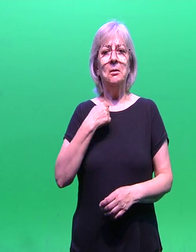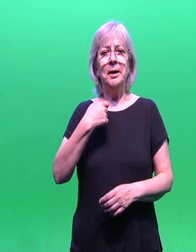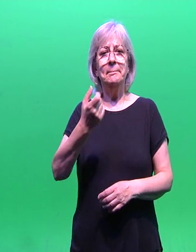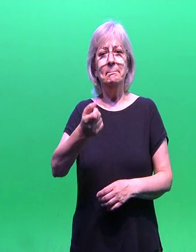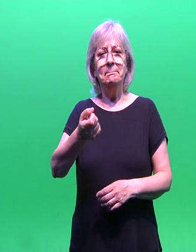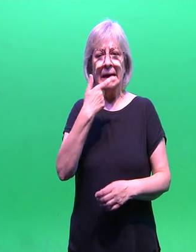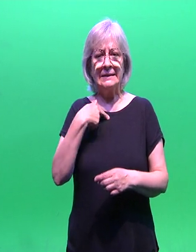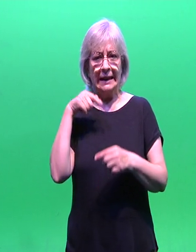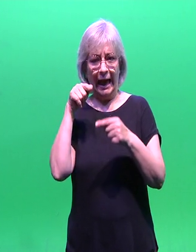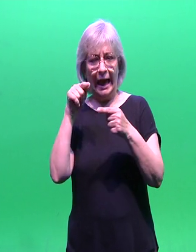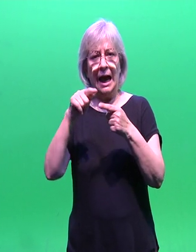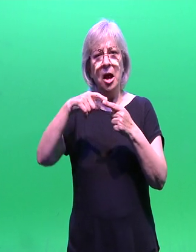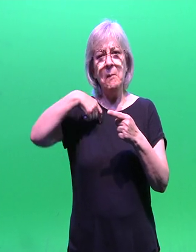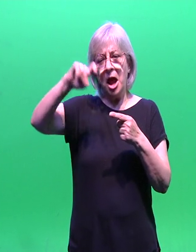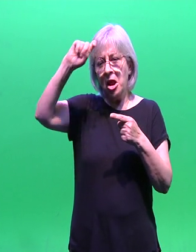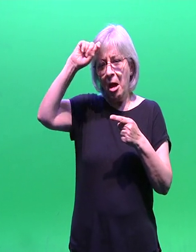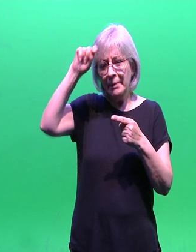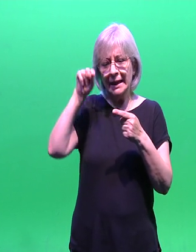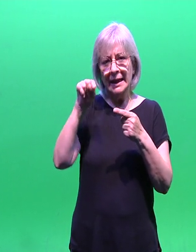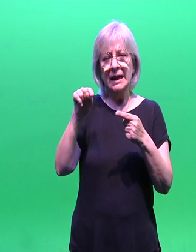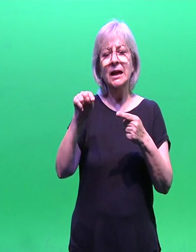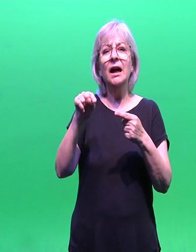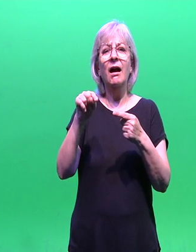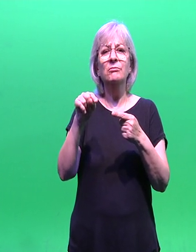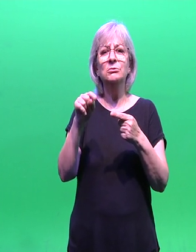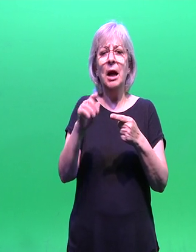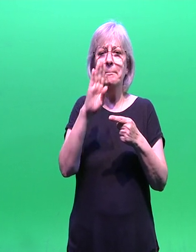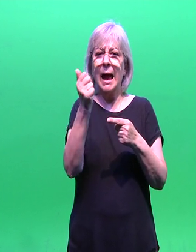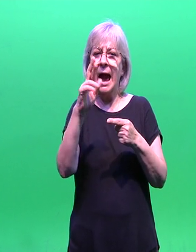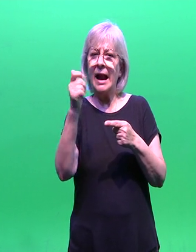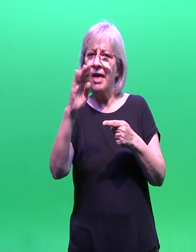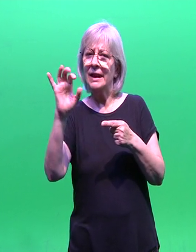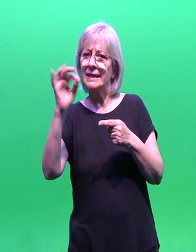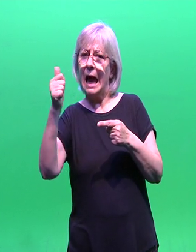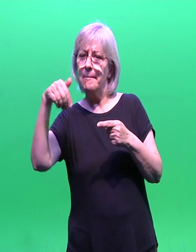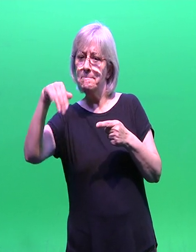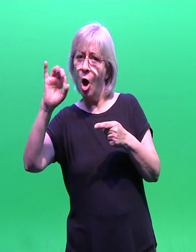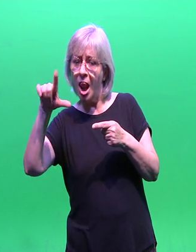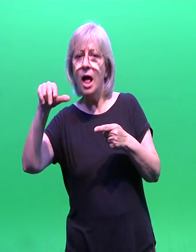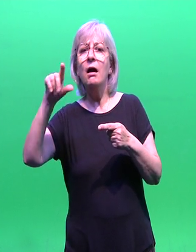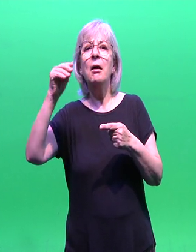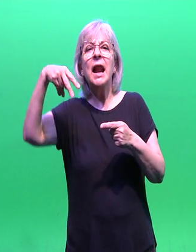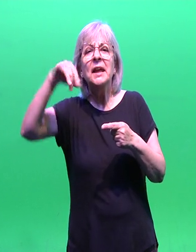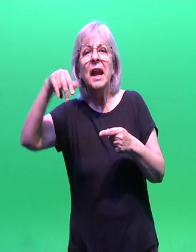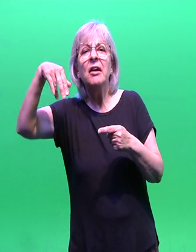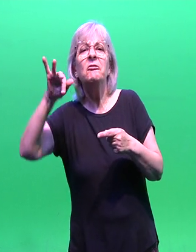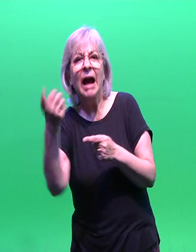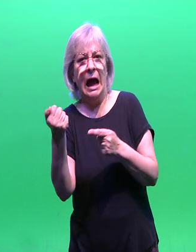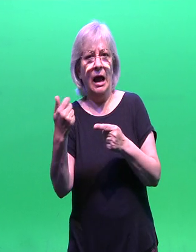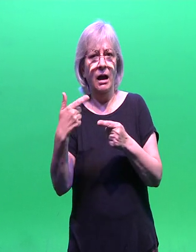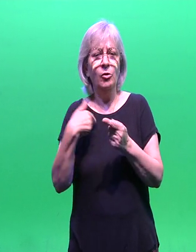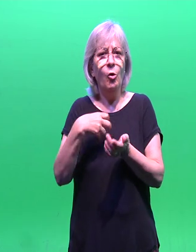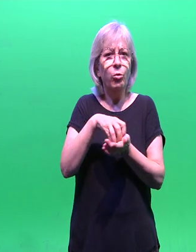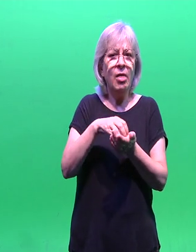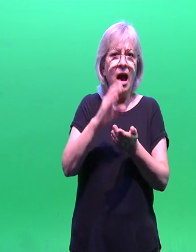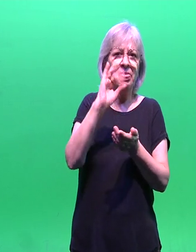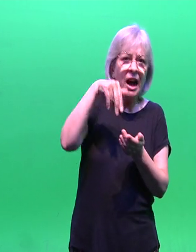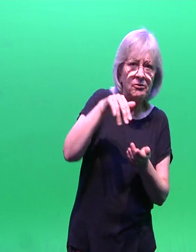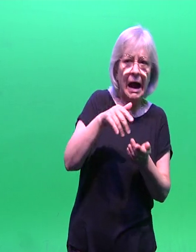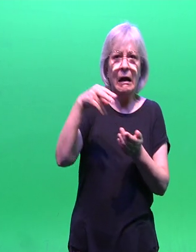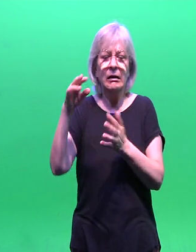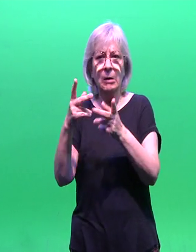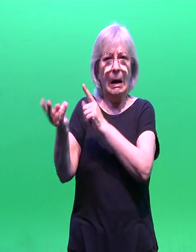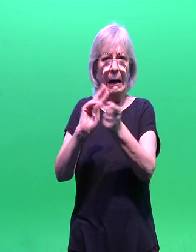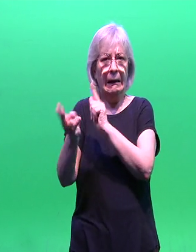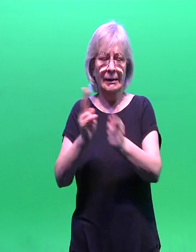Les pastilles es diuen paracetamol ninfa, no sé quina he de prendre.